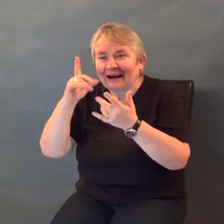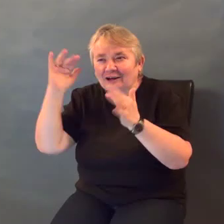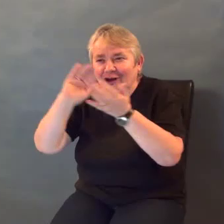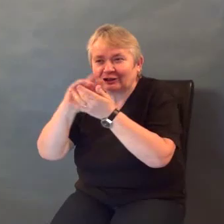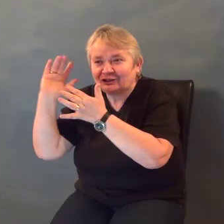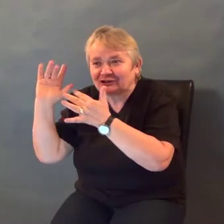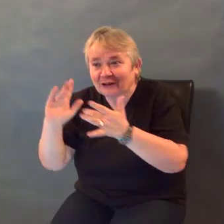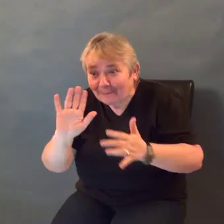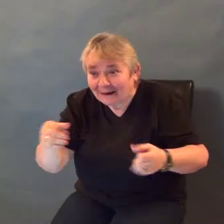I śnieg...